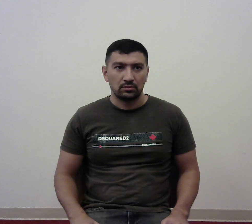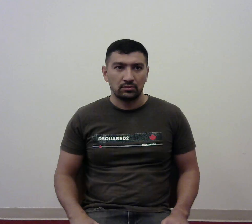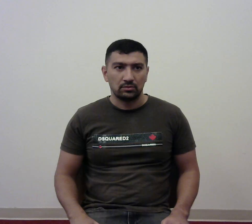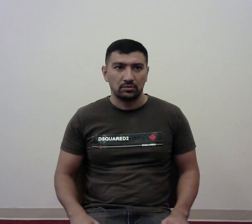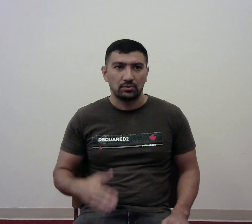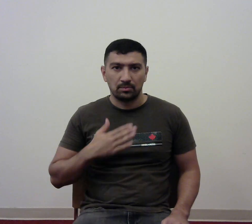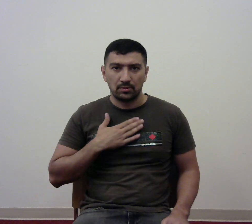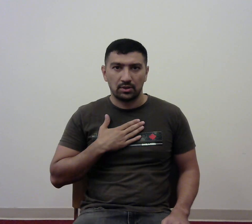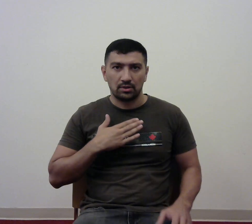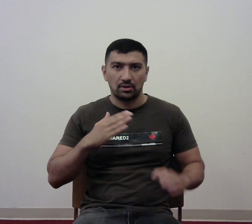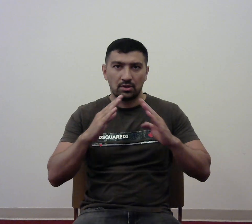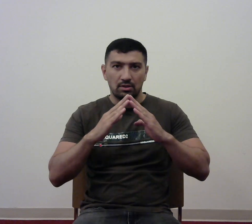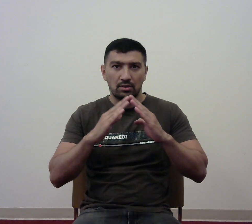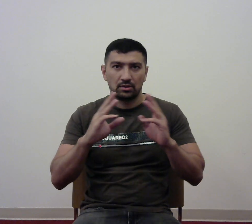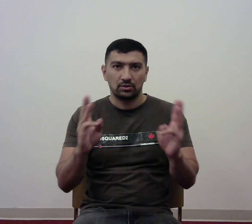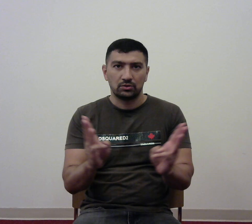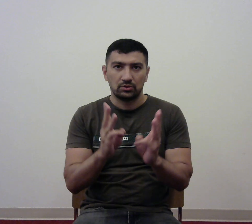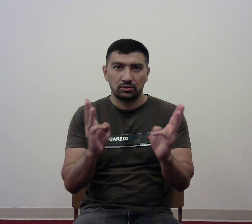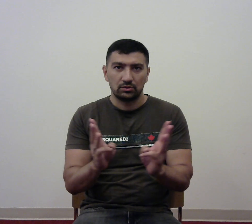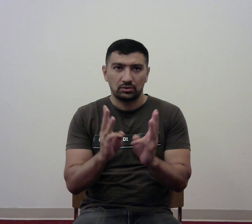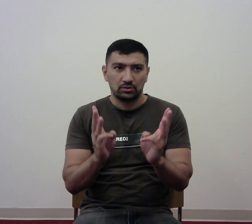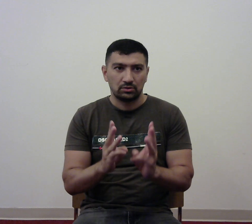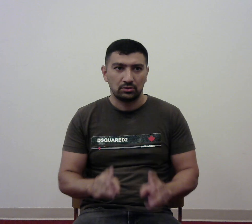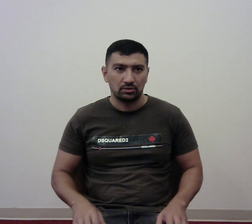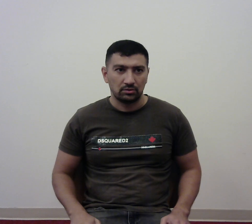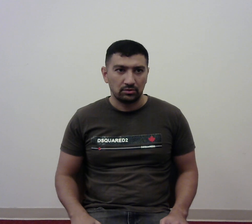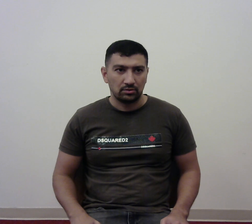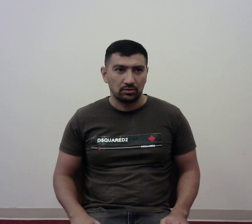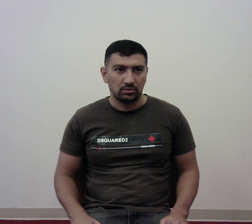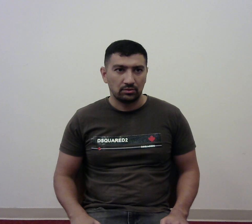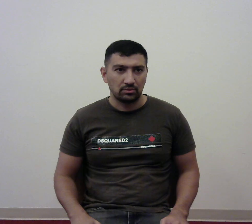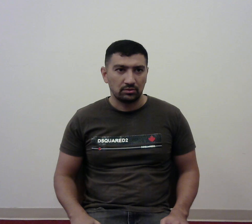Bizim evizim yanır